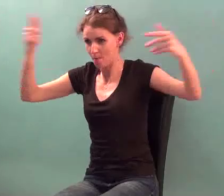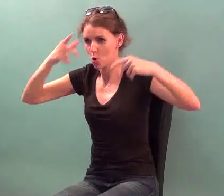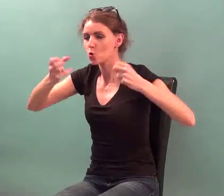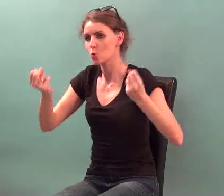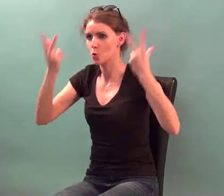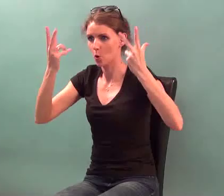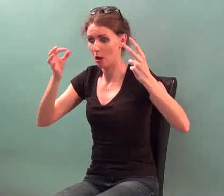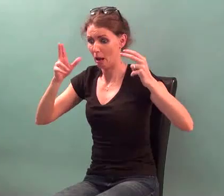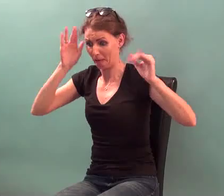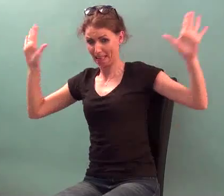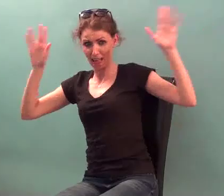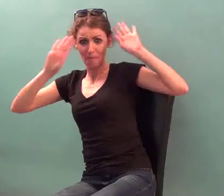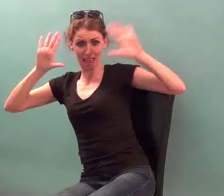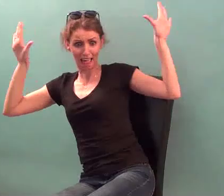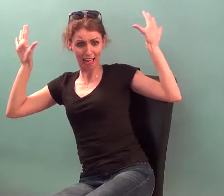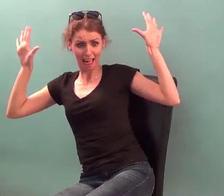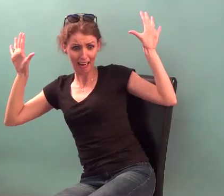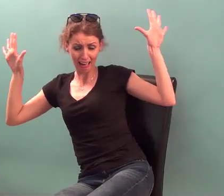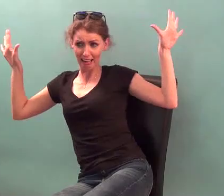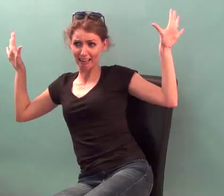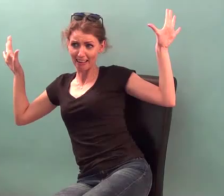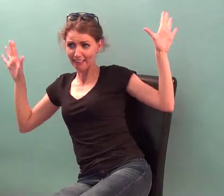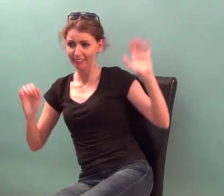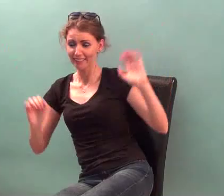Miś myślał, że to duch, dlatego się przestraszył.